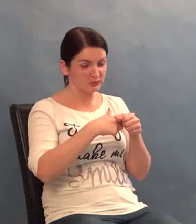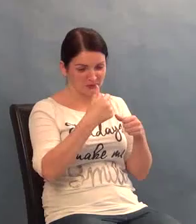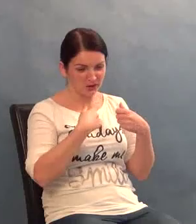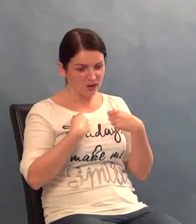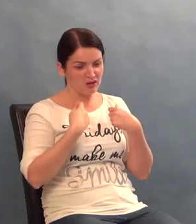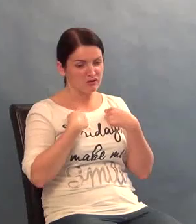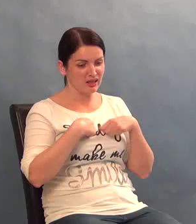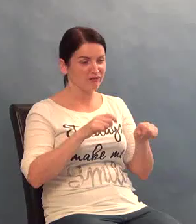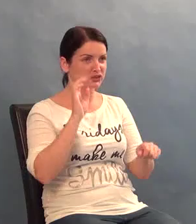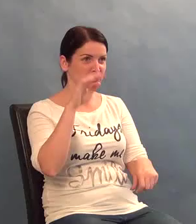Tak, bez zmian - morze.